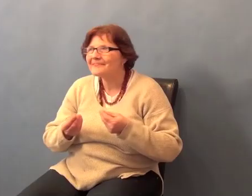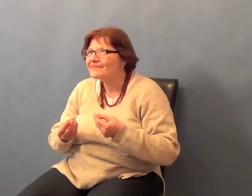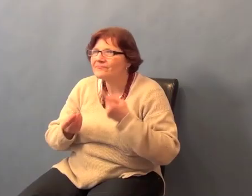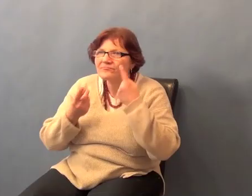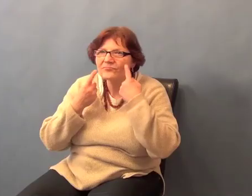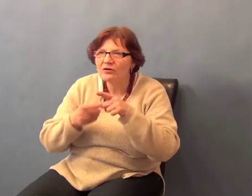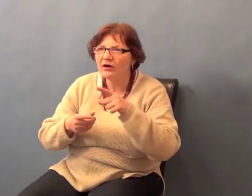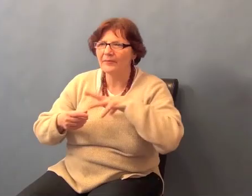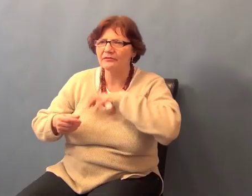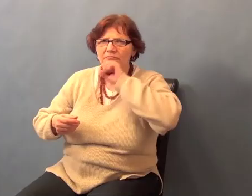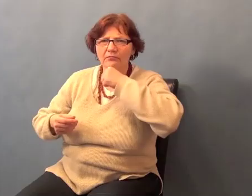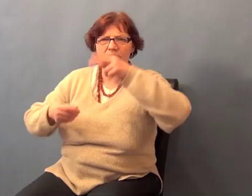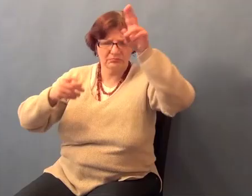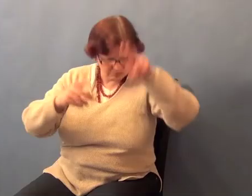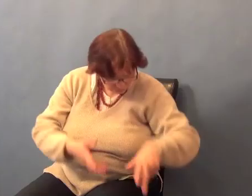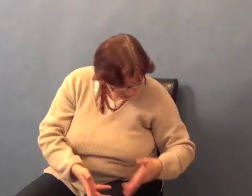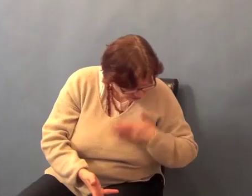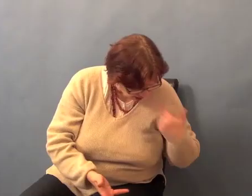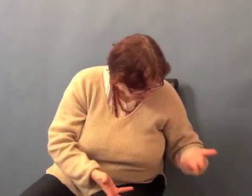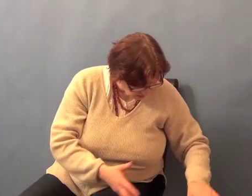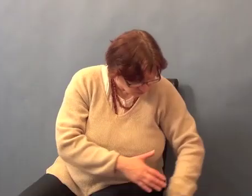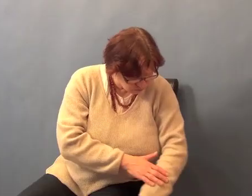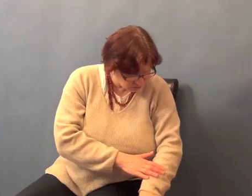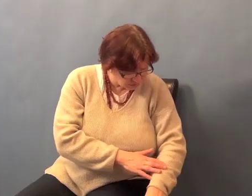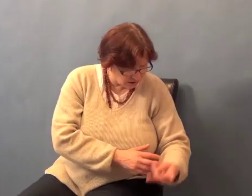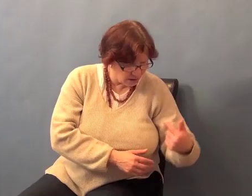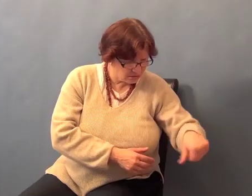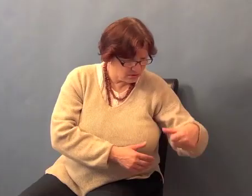Zauważyli starszego pana, który zorientował się, że brakuje mu jednego kosza.